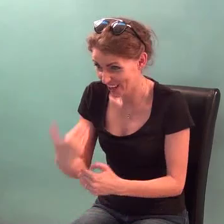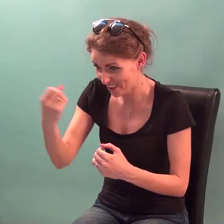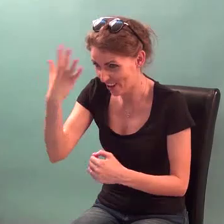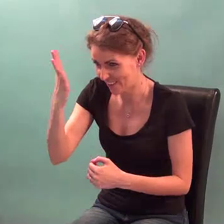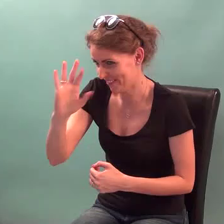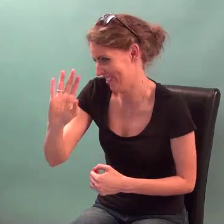Chcesz wpaść do mnie na prysznic?